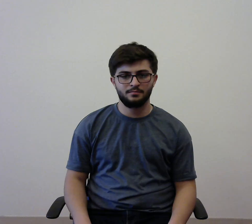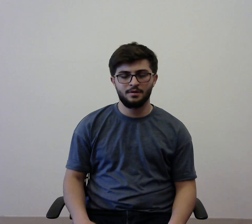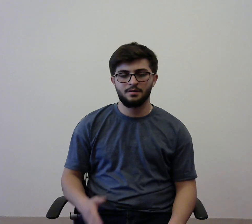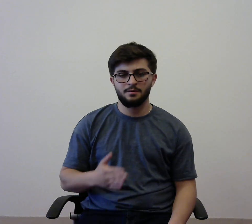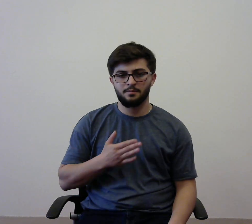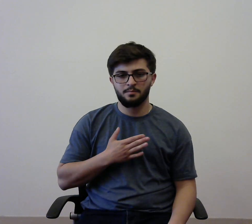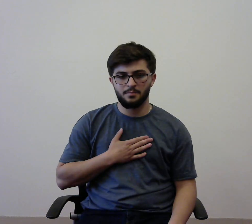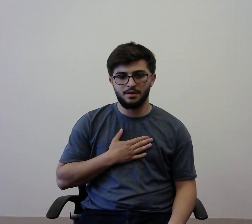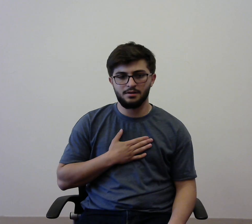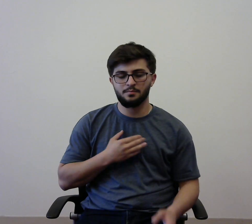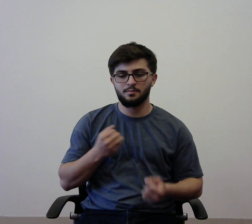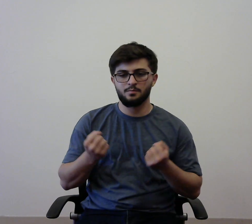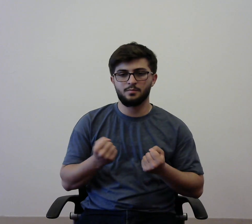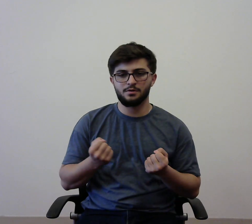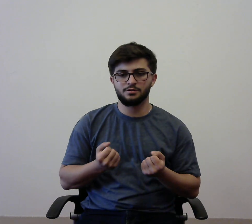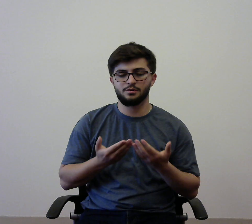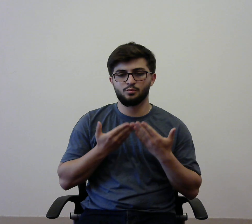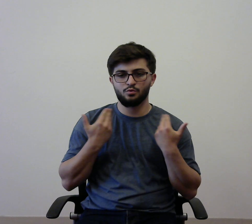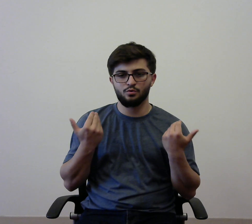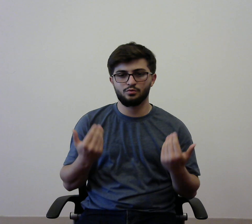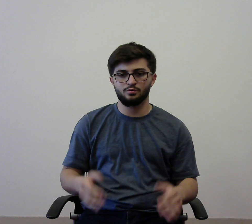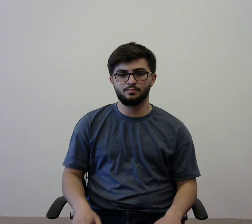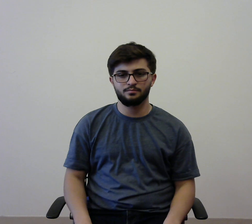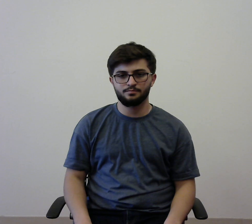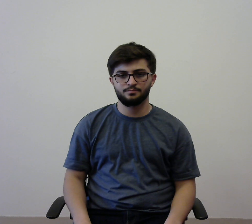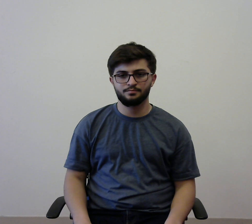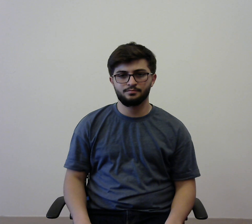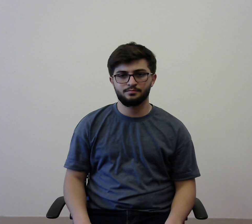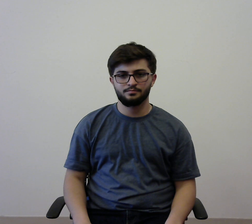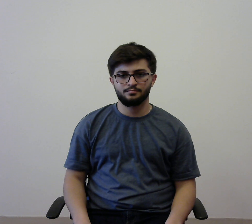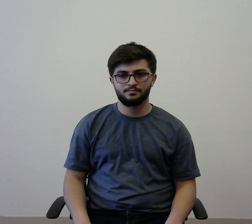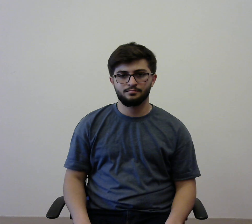Mənim avtomobilim yoxdur